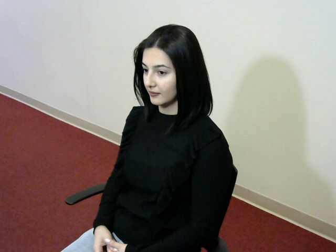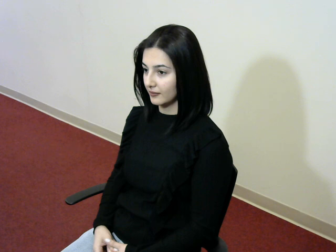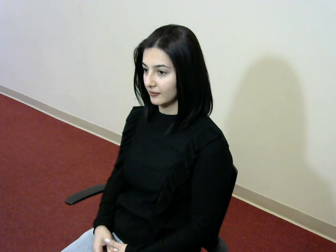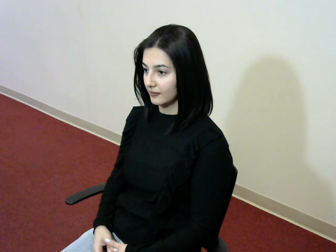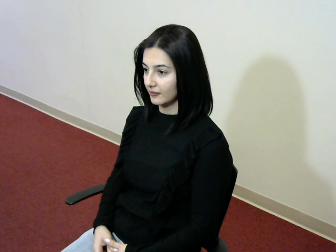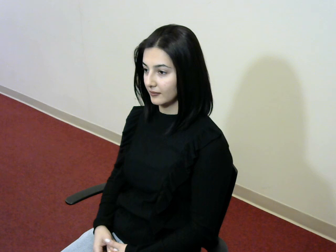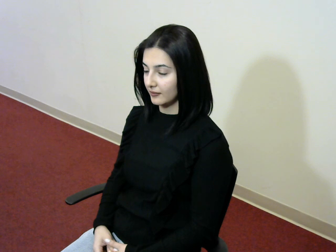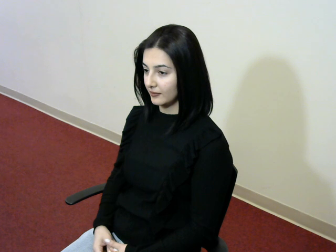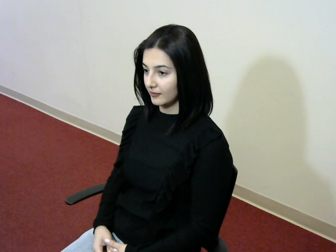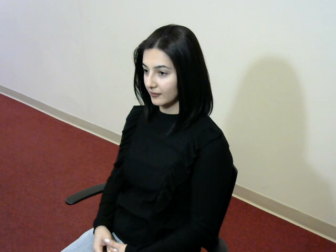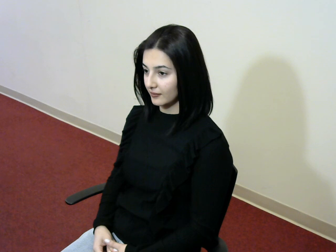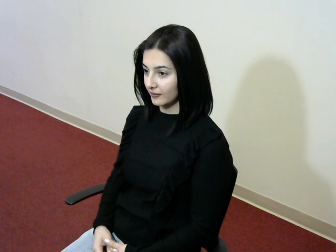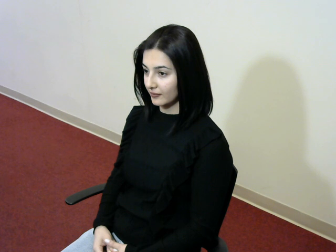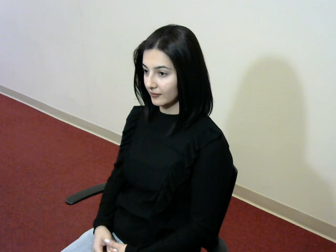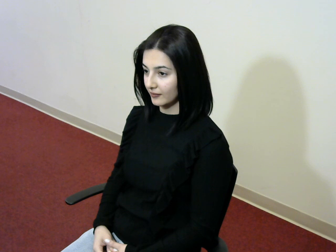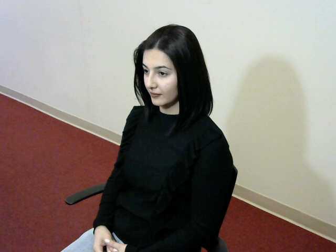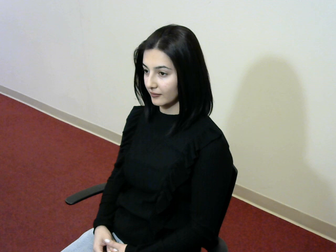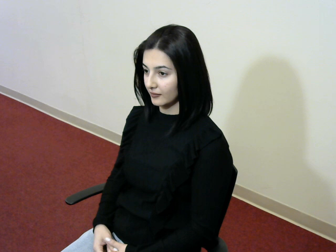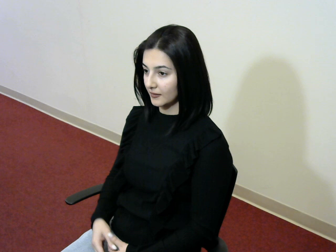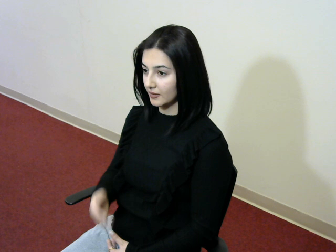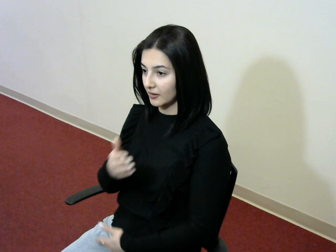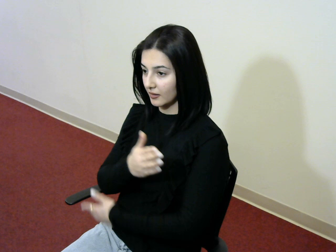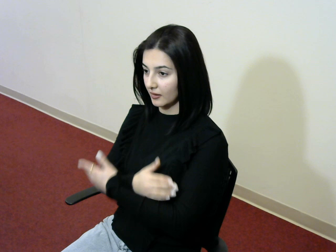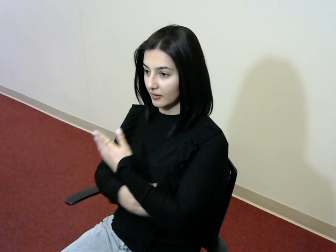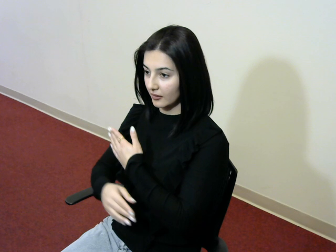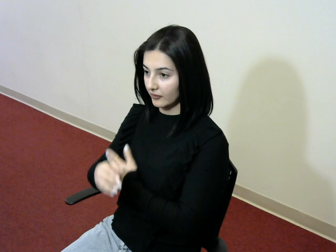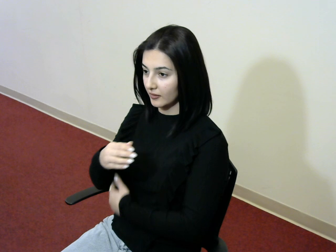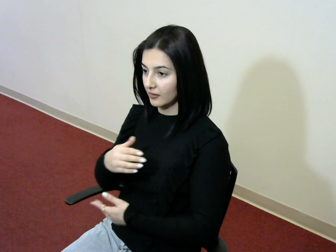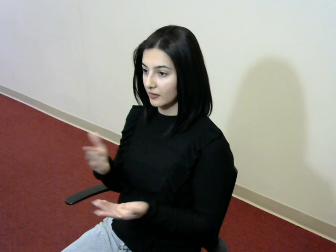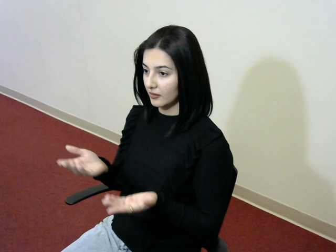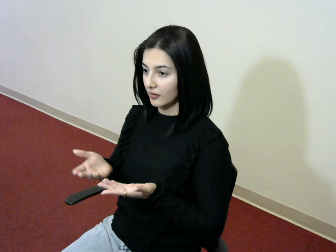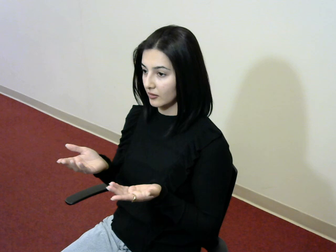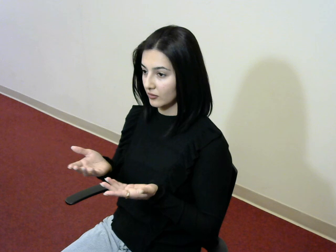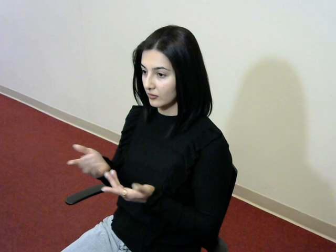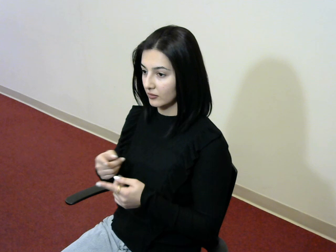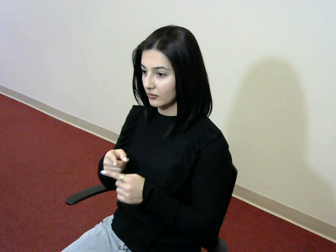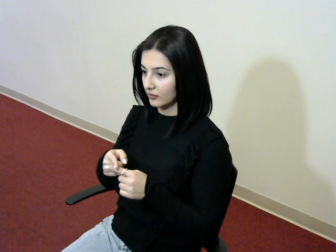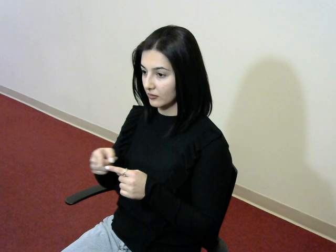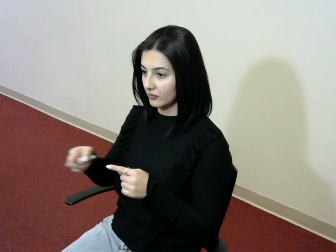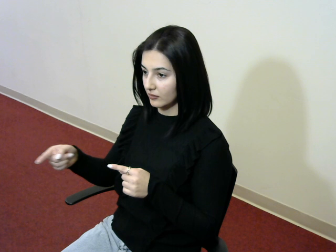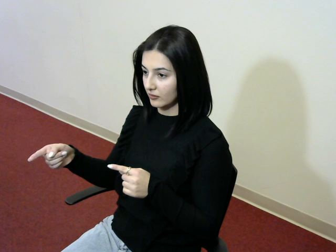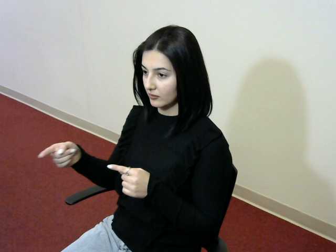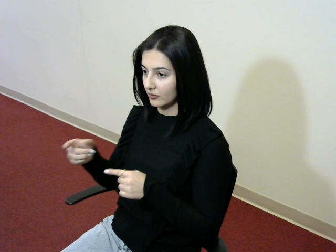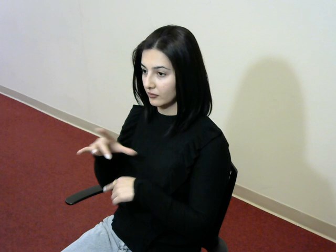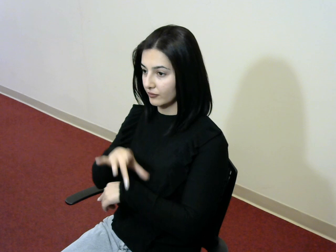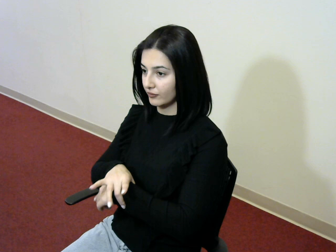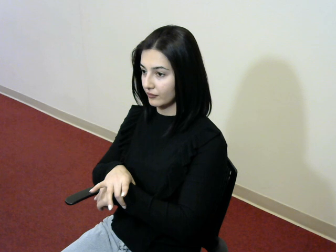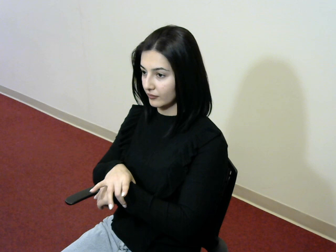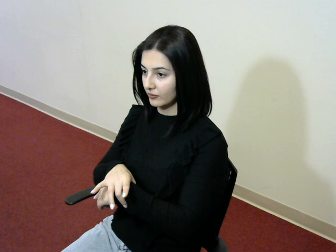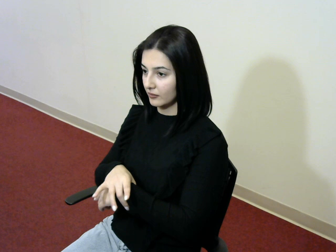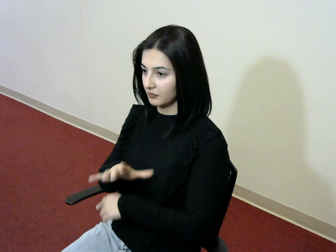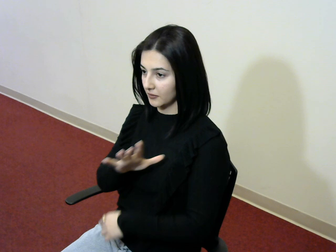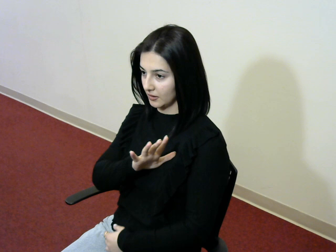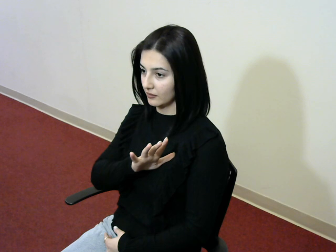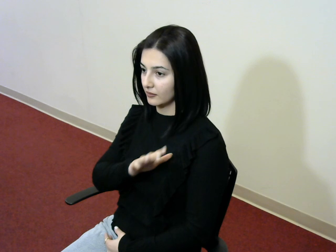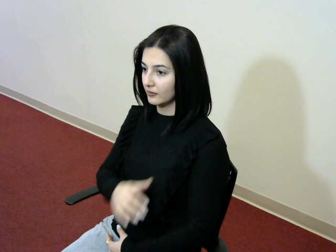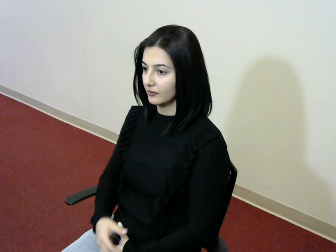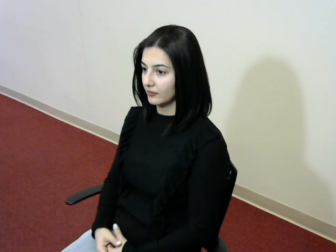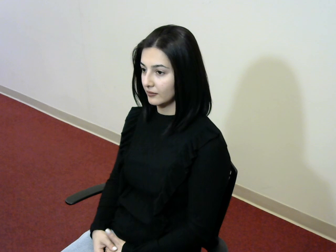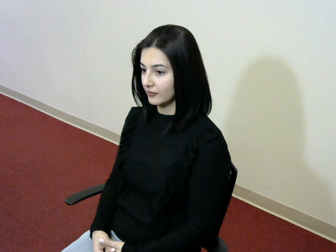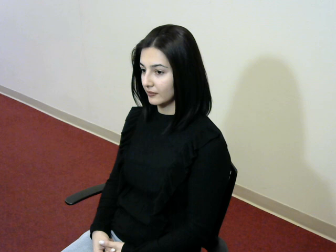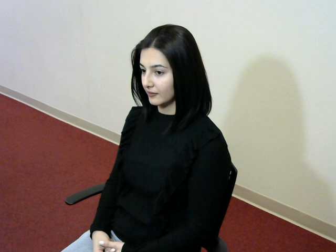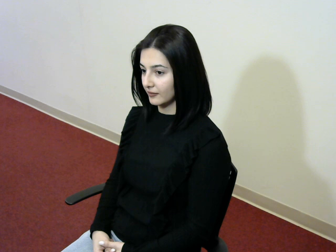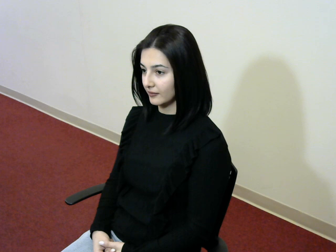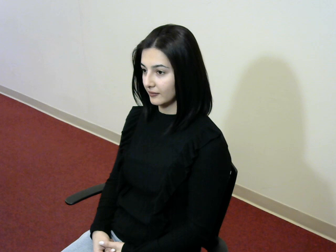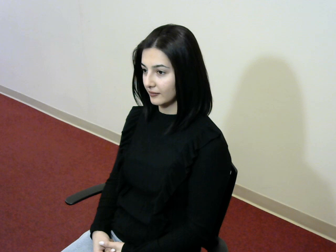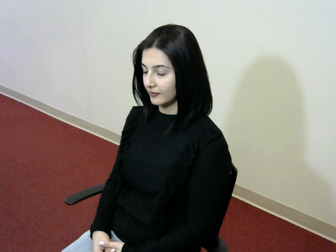Əlillik hansı müddətə müəyyən olunur?